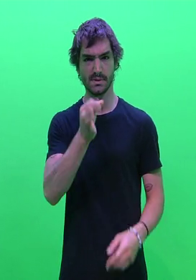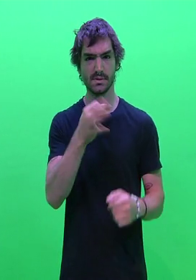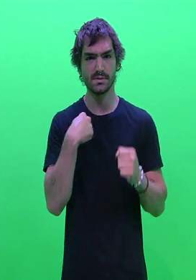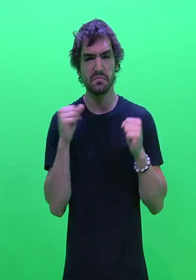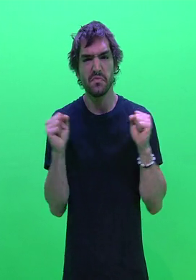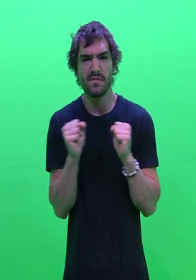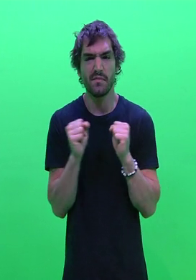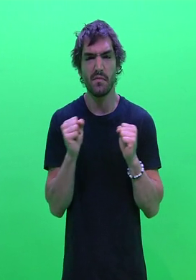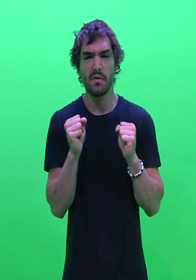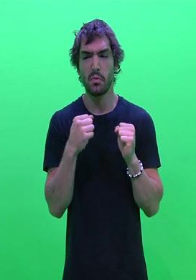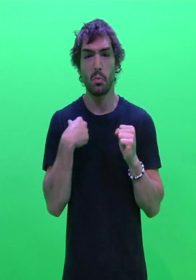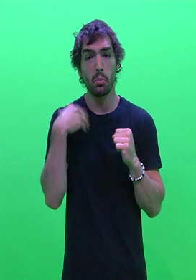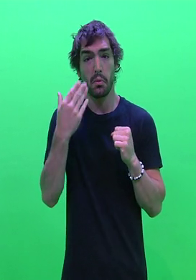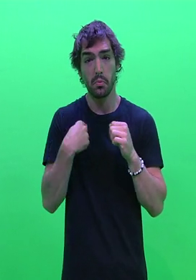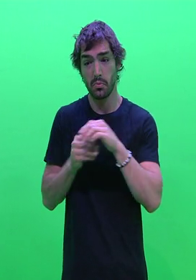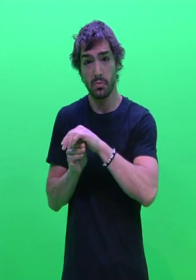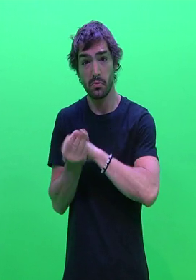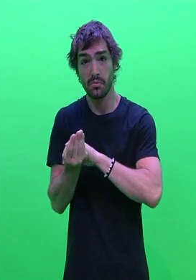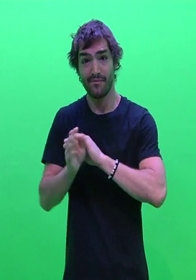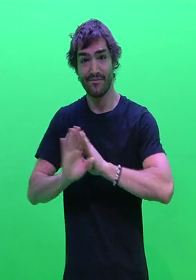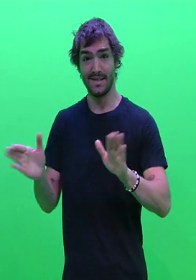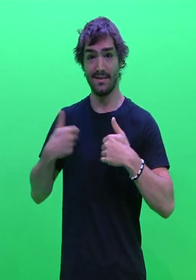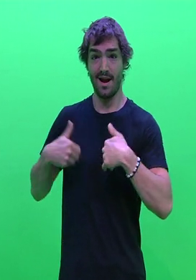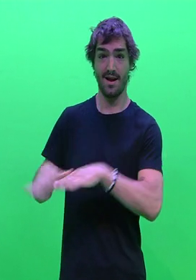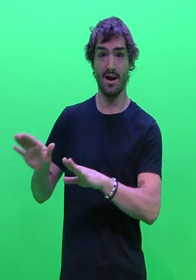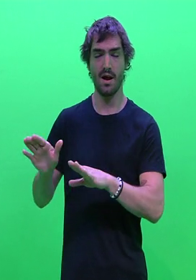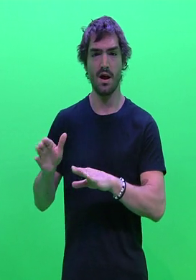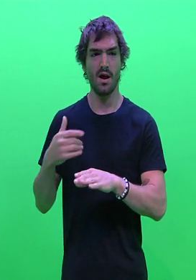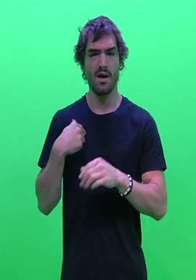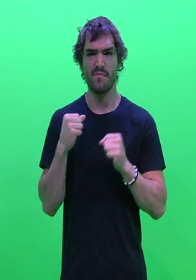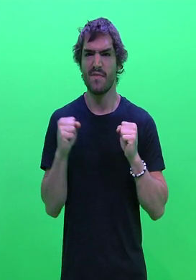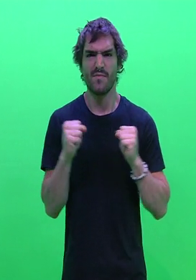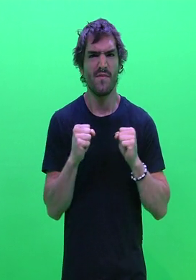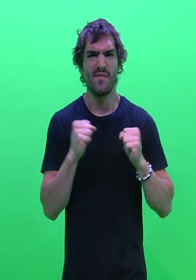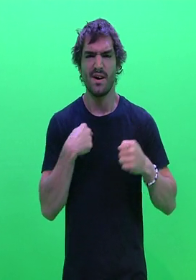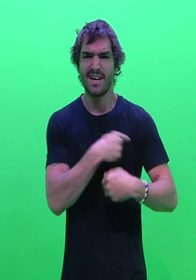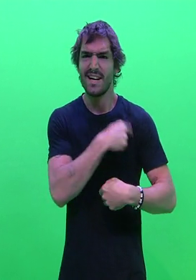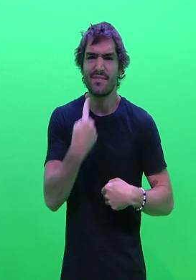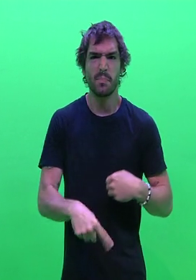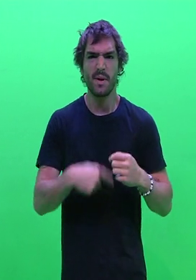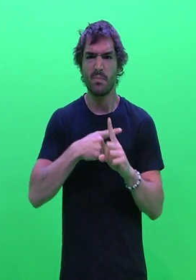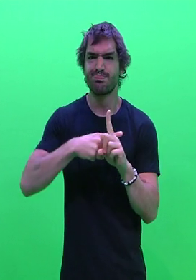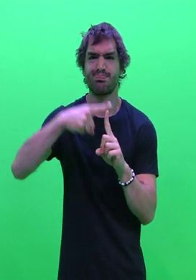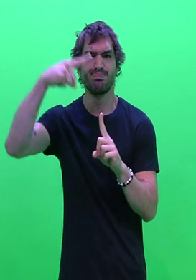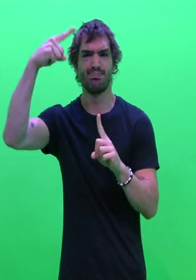Sí, tenia fred, quan vaig parir, després tenia fred ie m va pujar molt la temperatura.